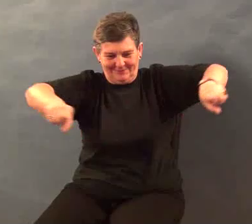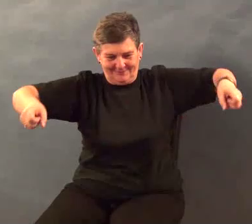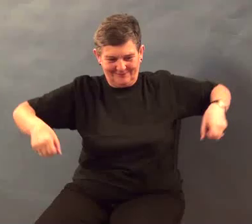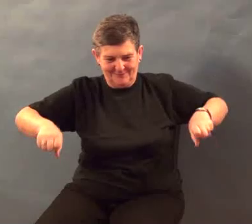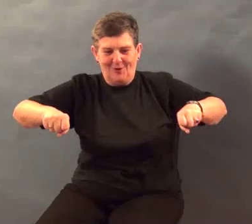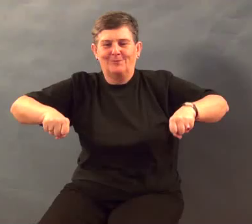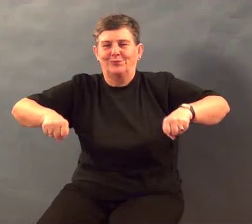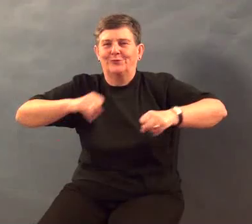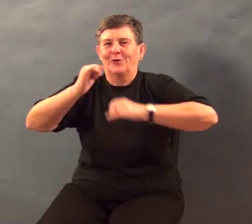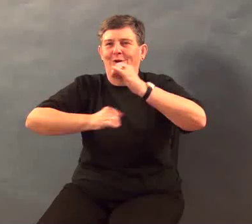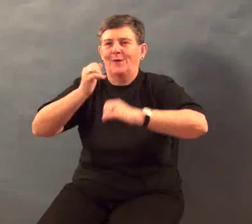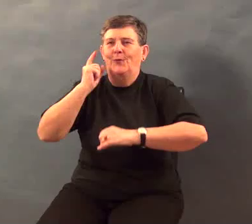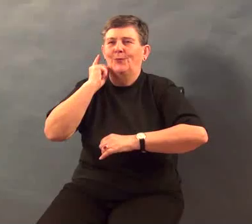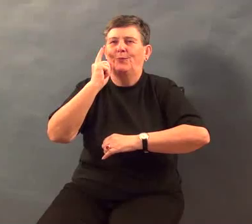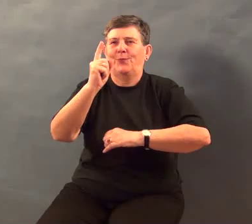Odjeżdża na rowerze, a z naprzeciwka jedzie dziewczyna.